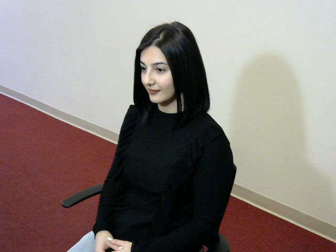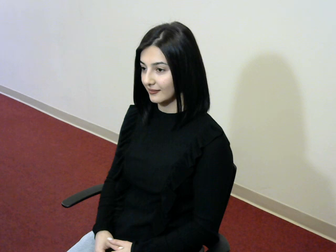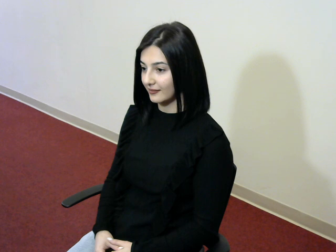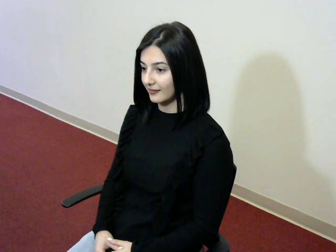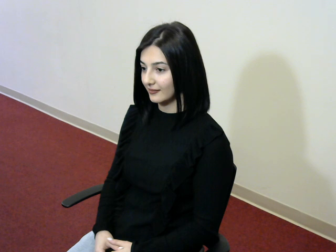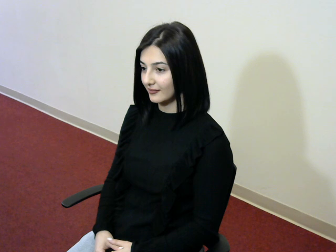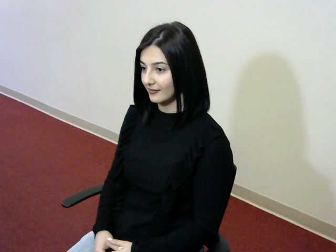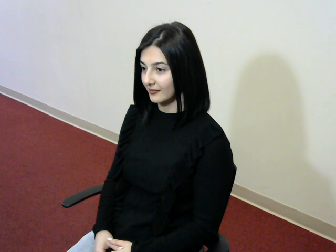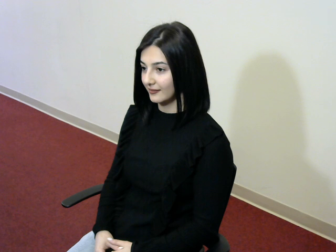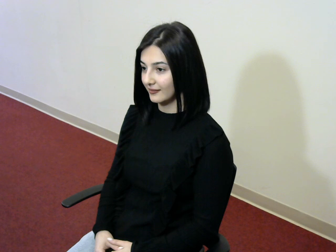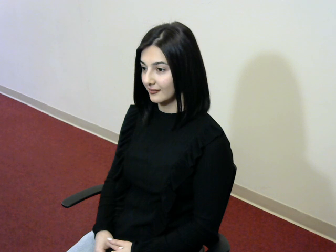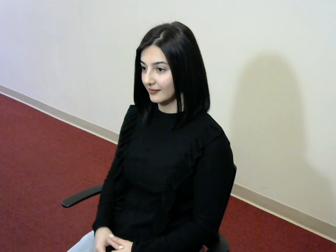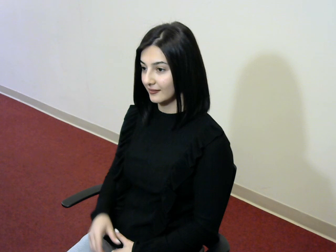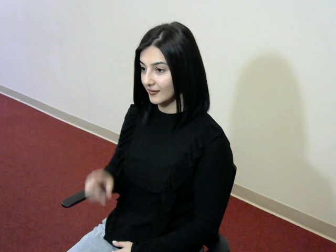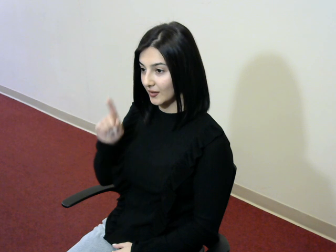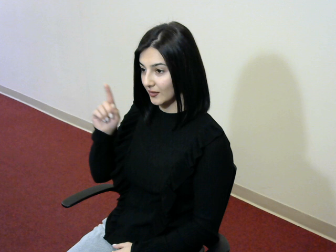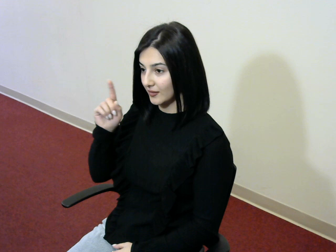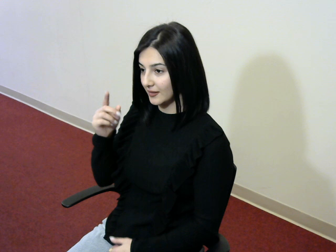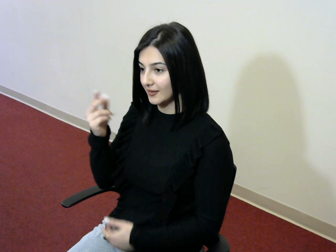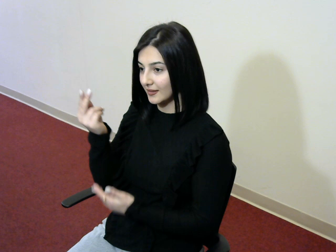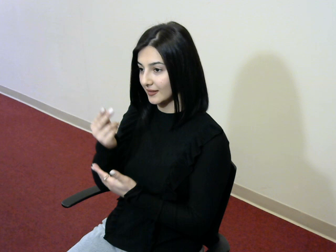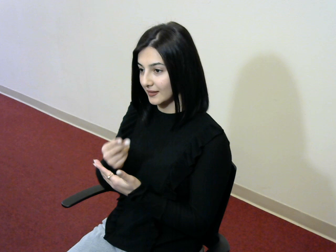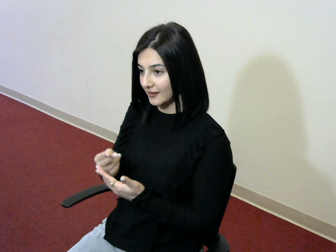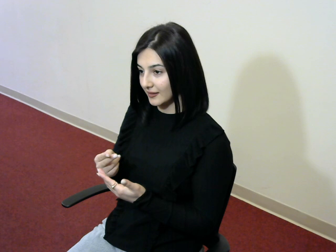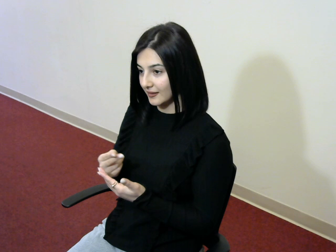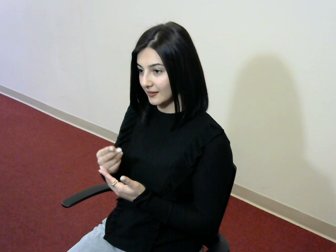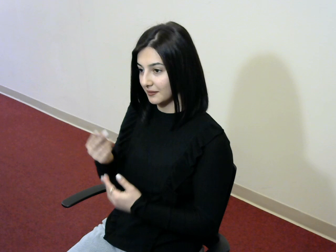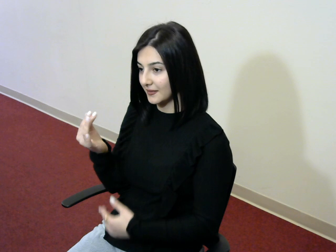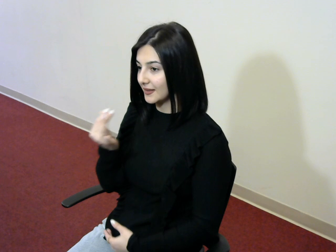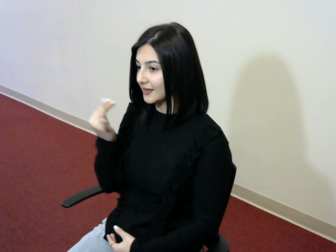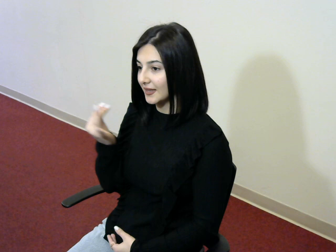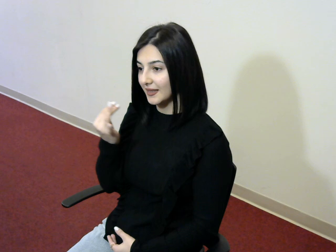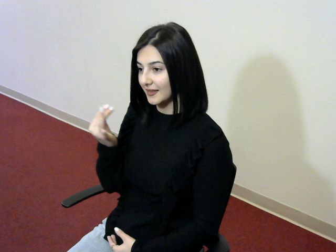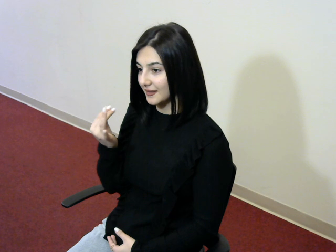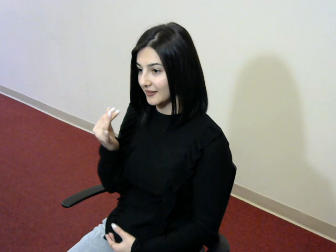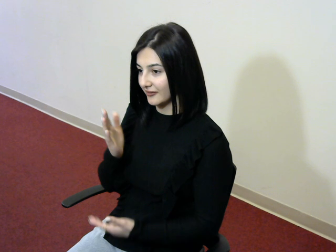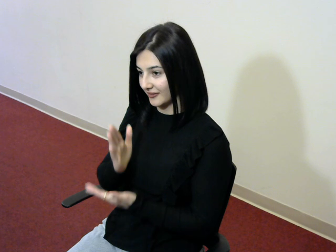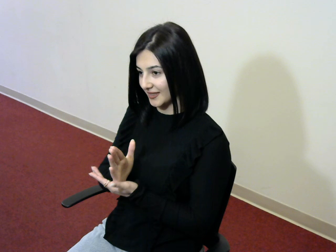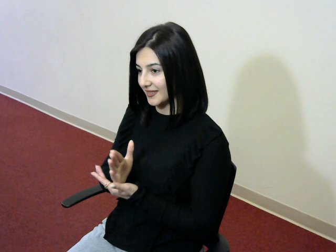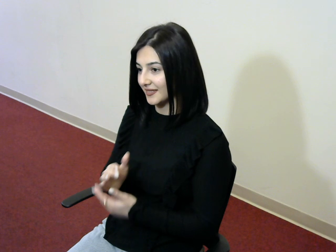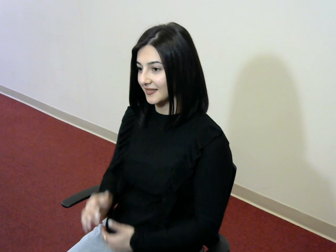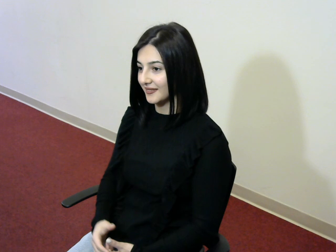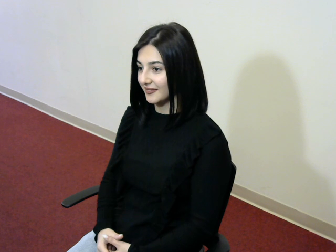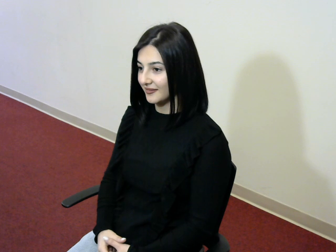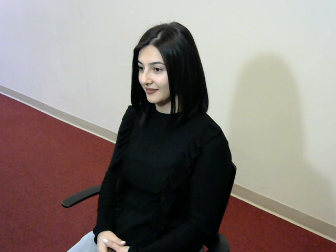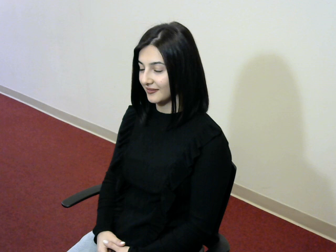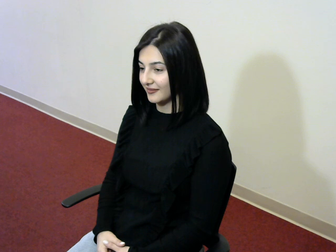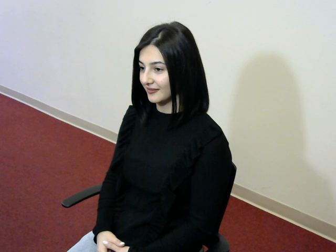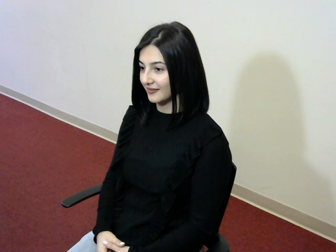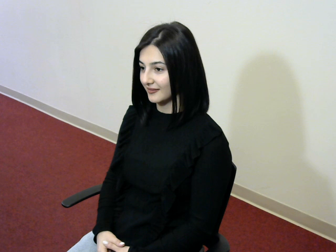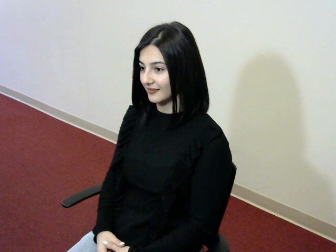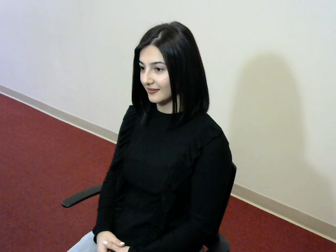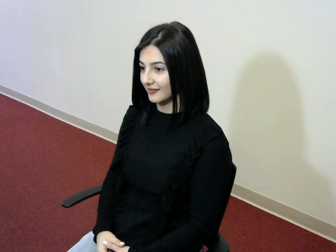Onun rəsmə marağı var